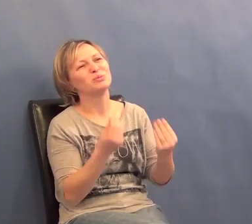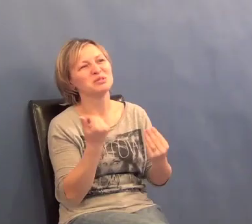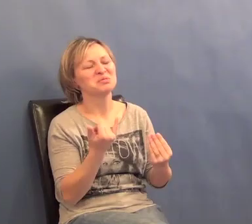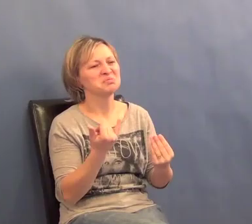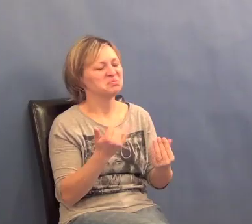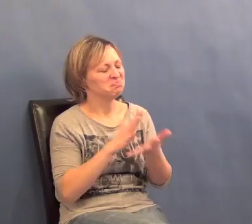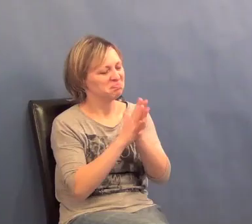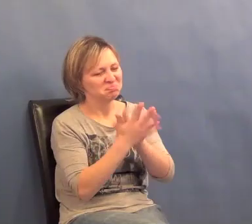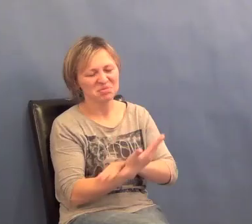Jak pojawiło się dziecko, to wszystko się zmieniło.